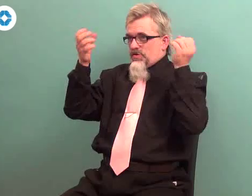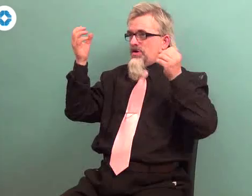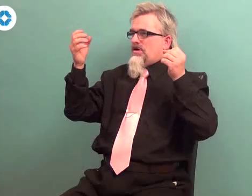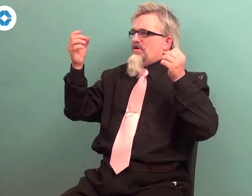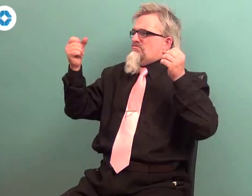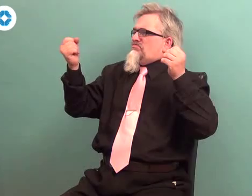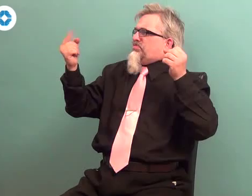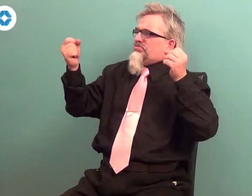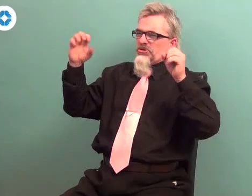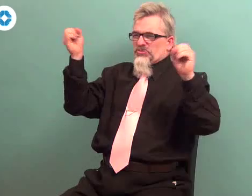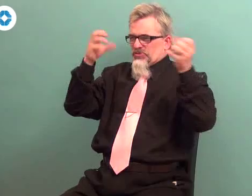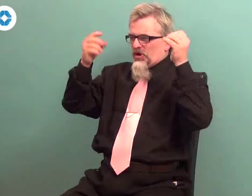Coś dziwnego, włączył się alarm.